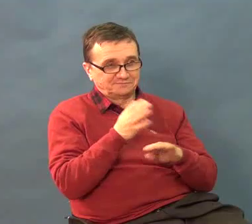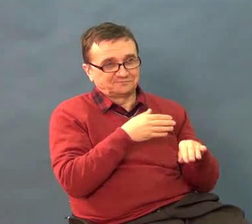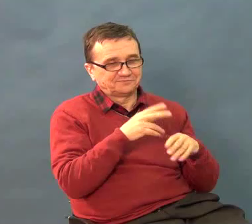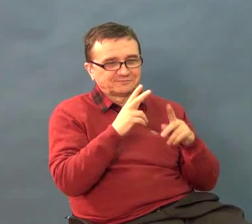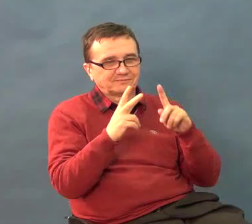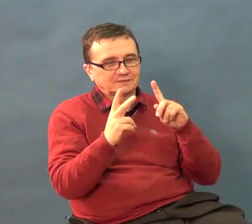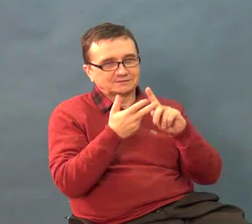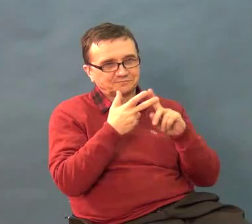Trzeci.